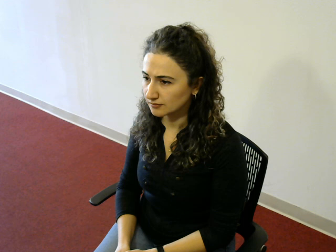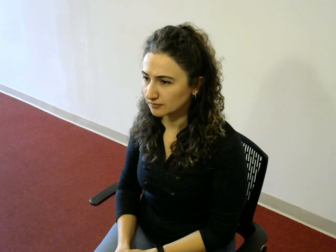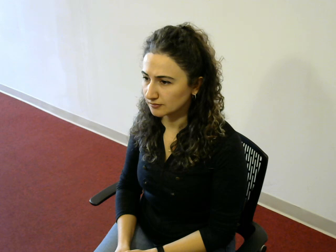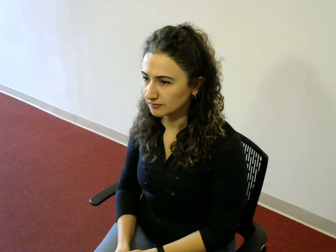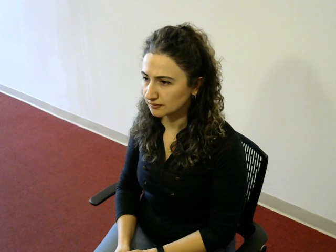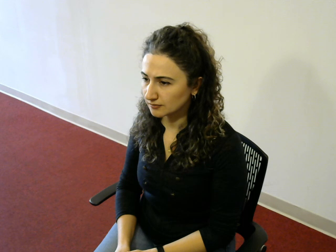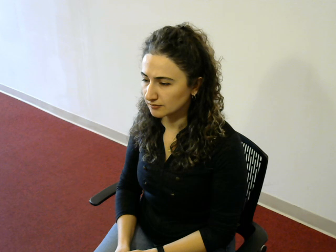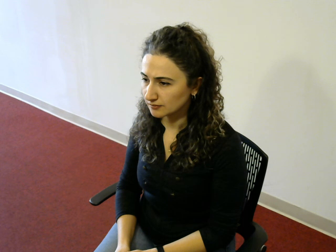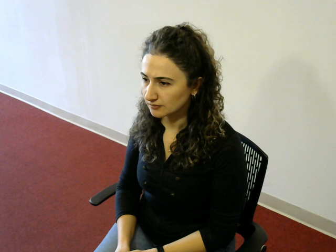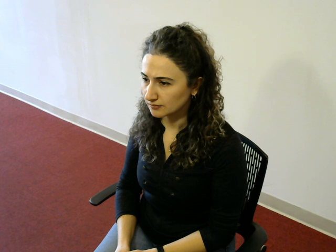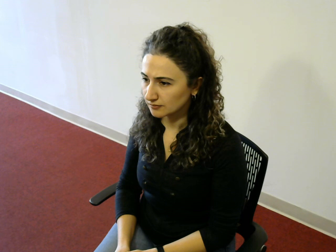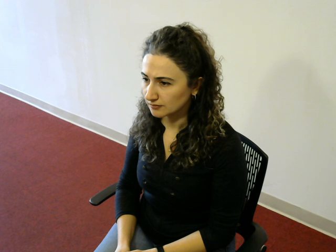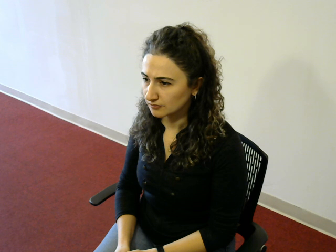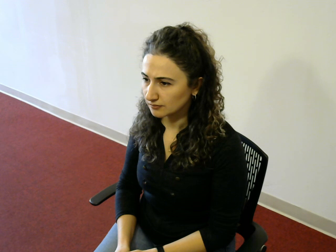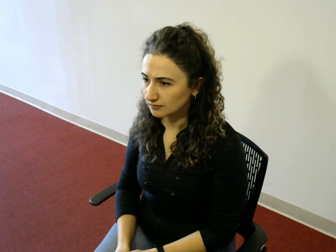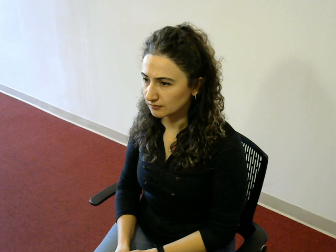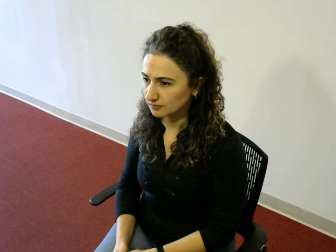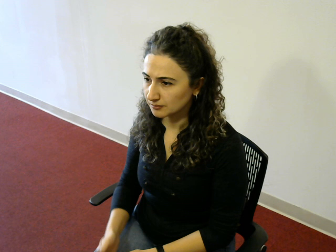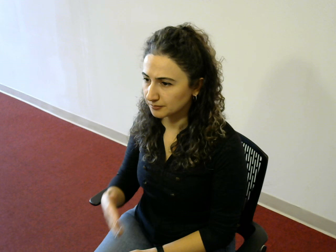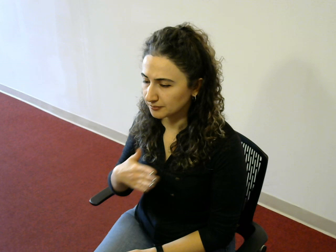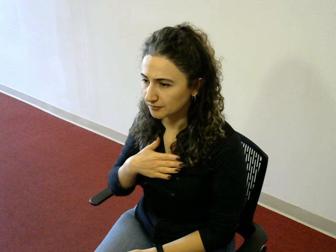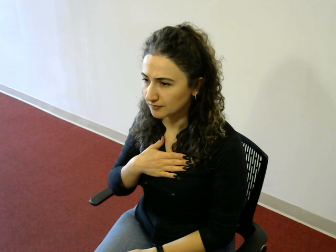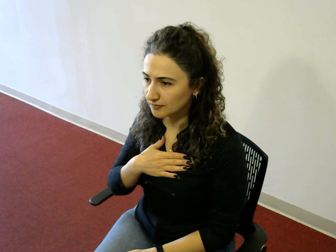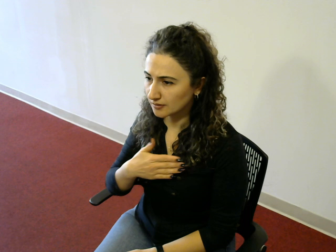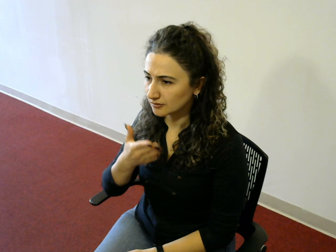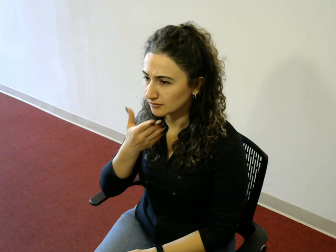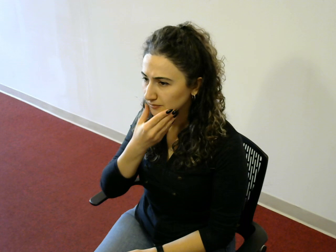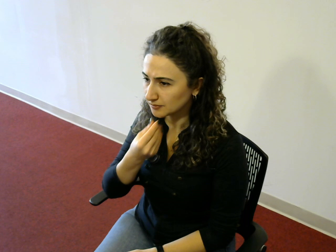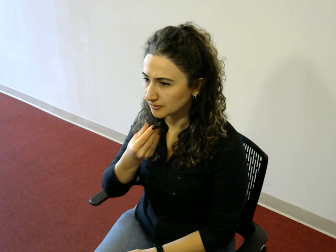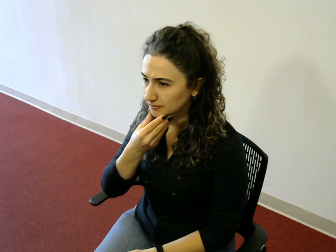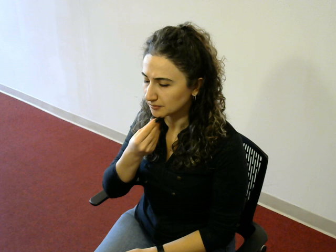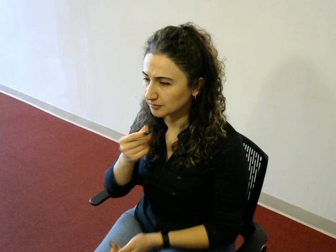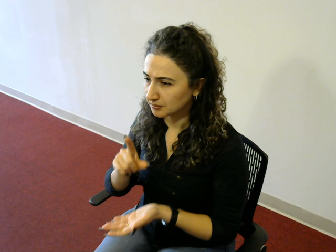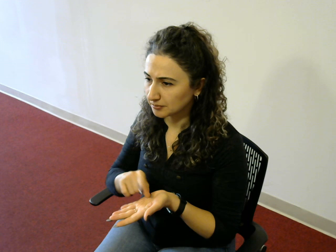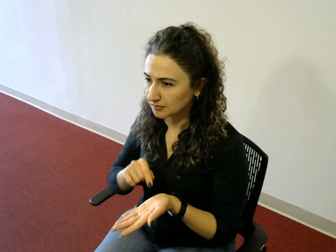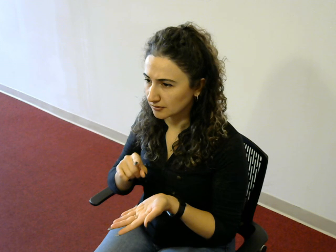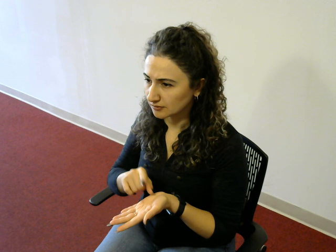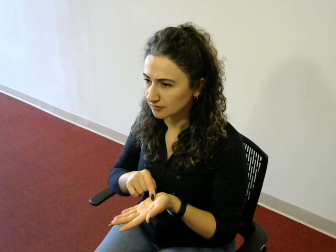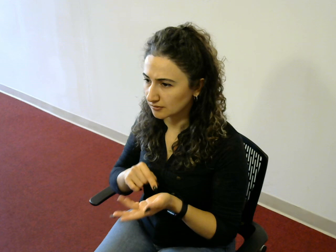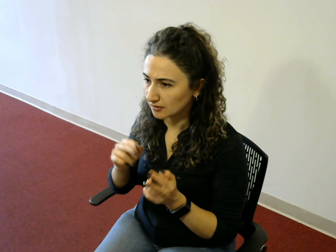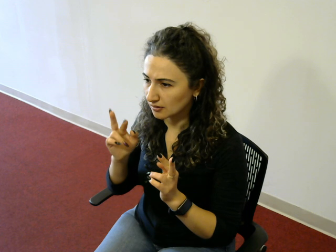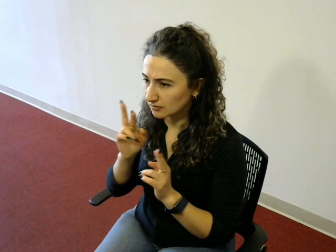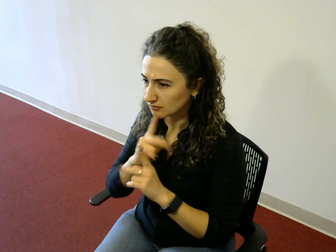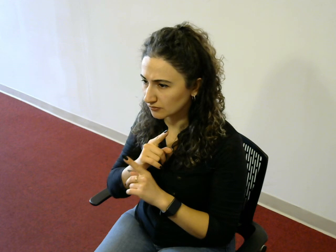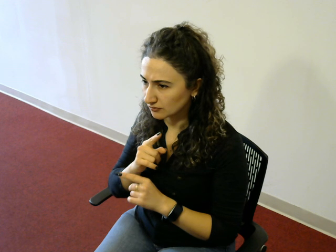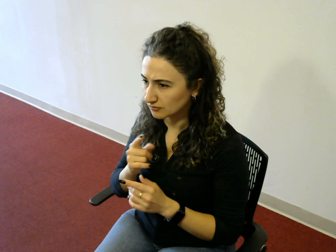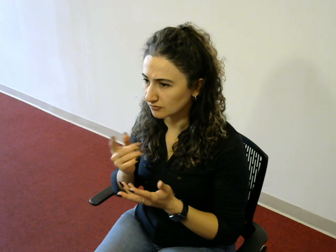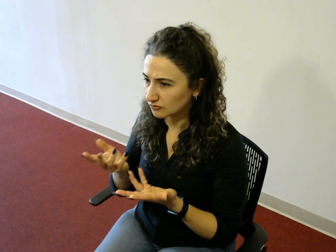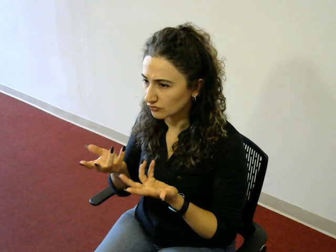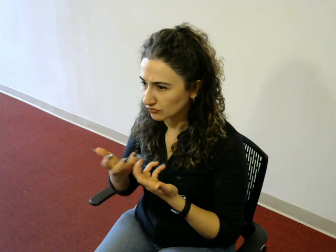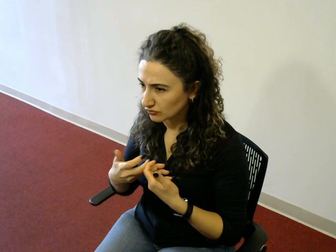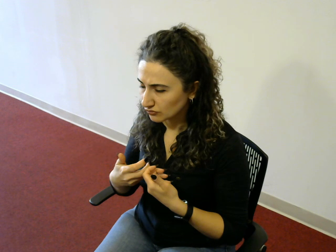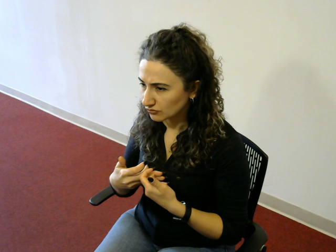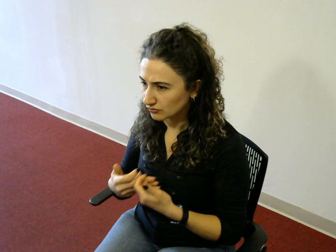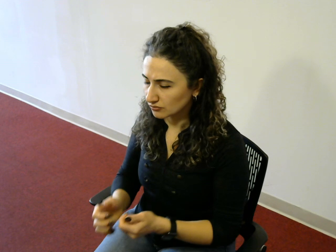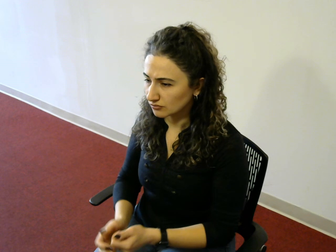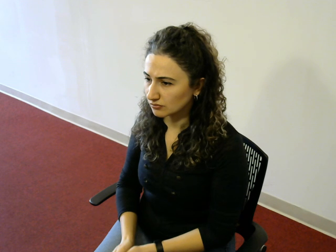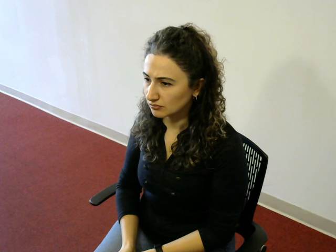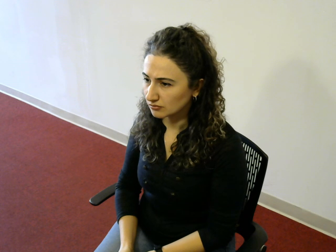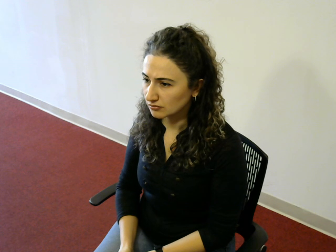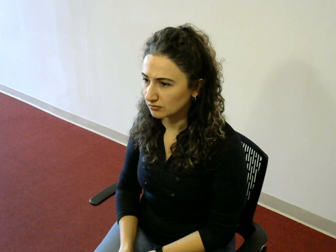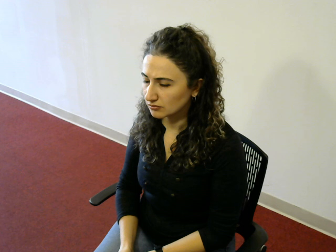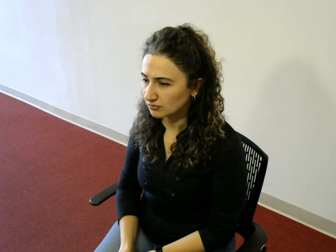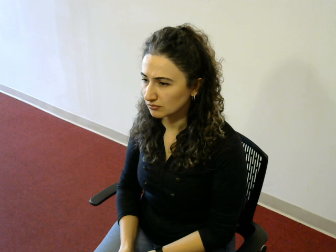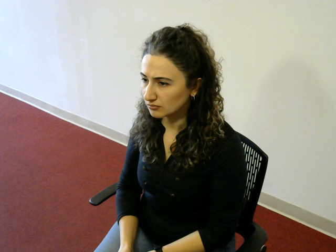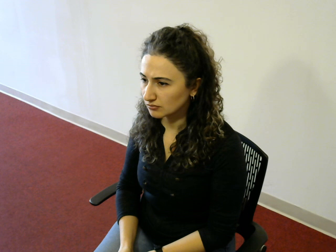Mənim babamın pensiyasını səhv hesablayıblar